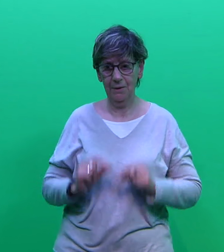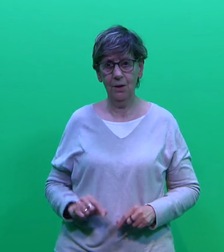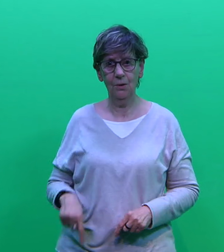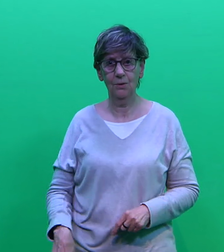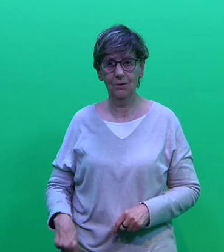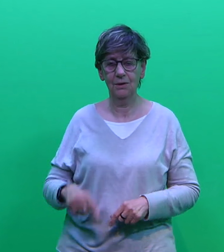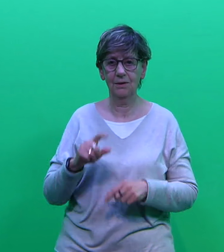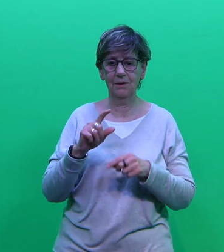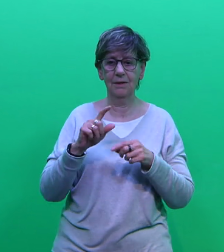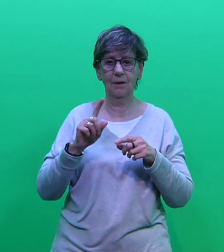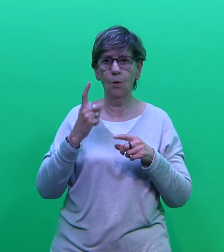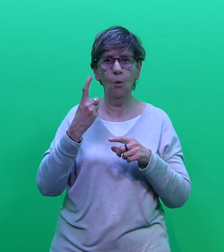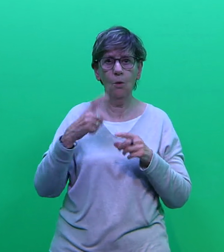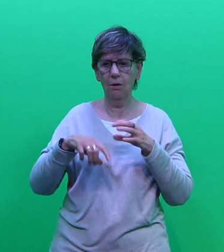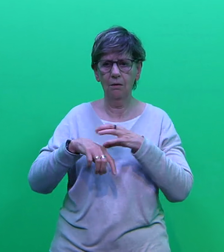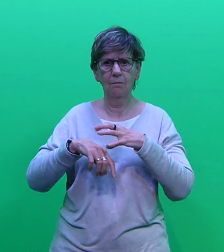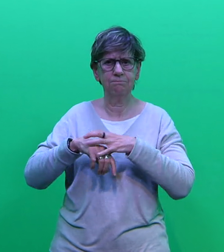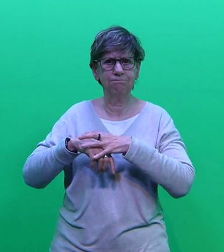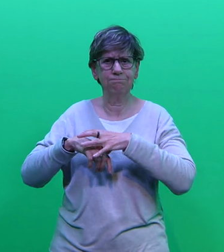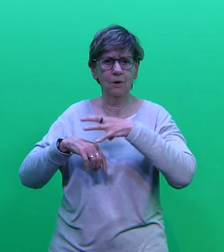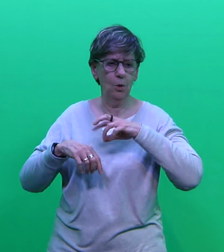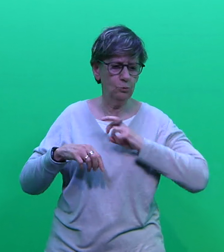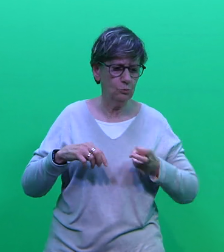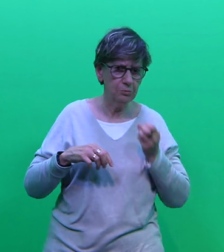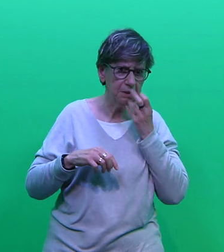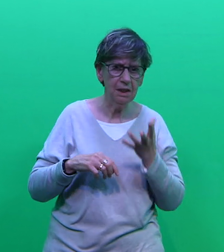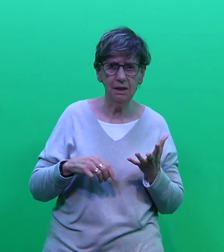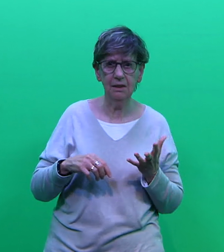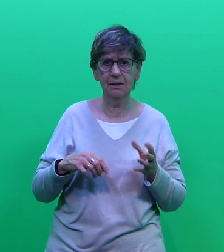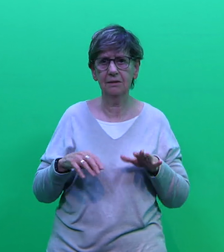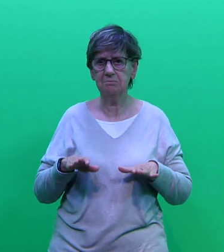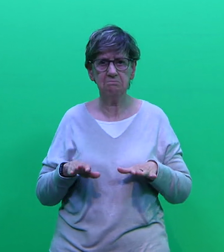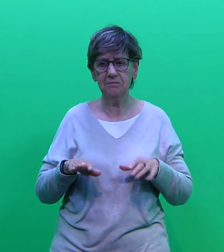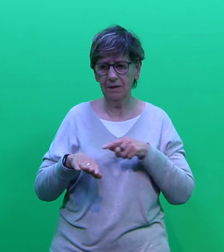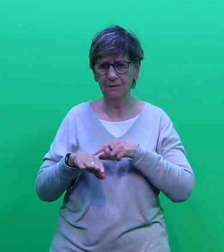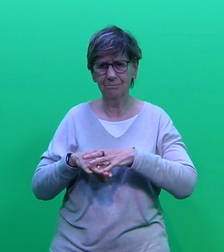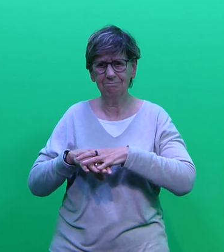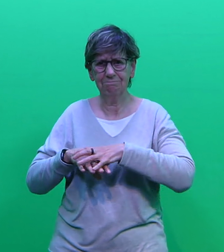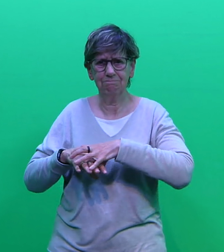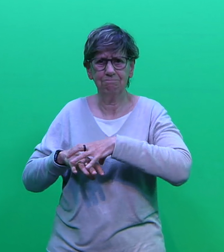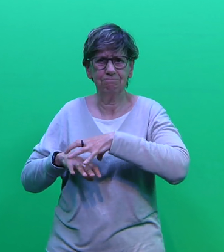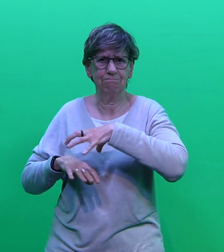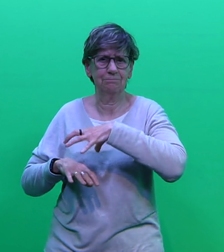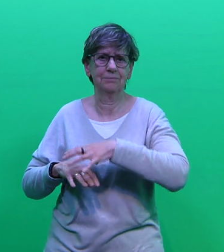Té un peu inflat i l'altre bé, el peu dret el té inflat.